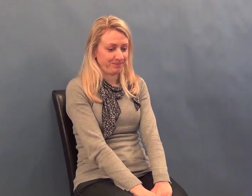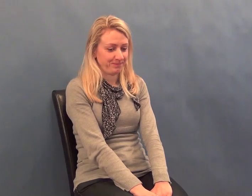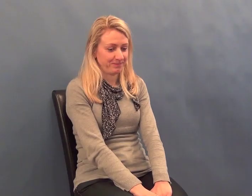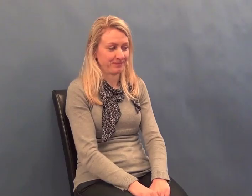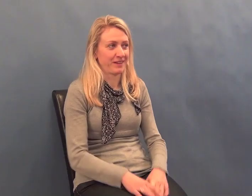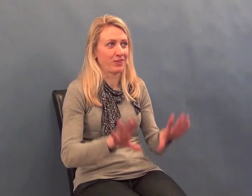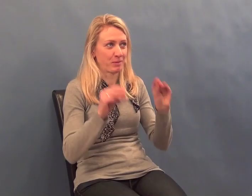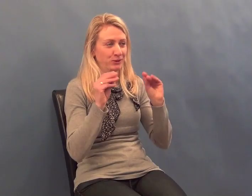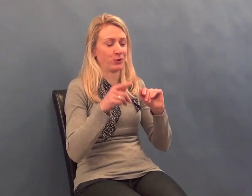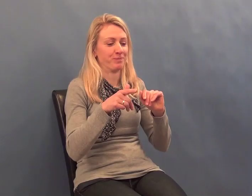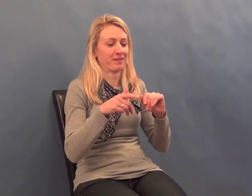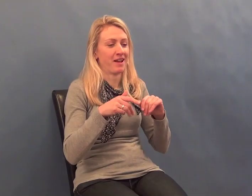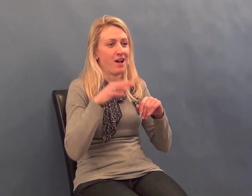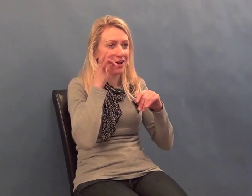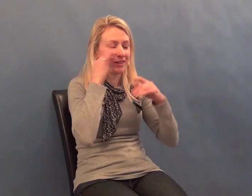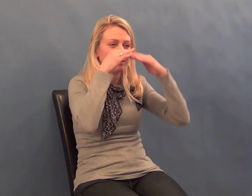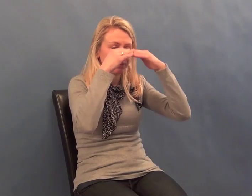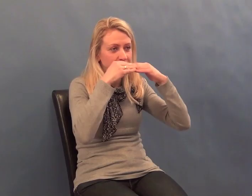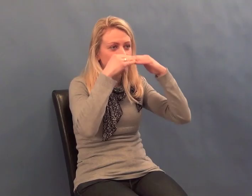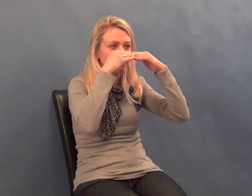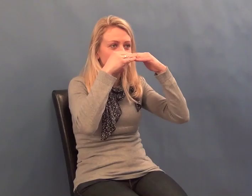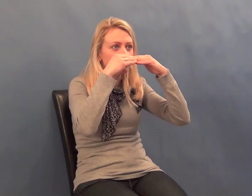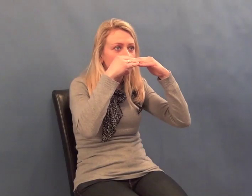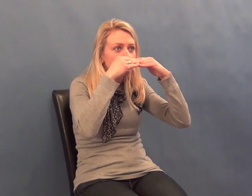Na początku kot wygląda zza parapetu.